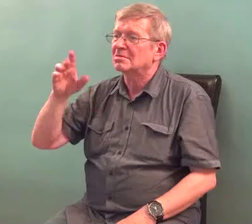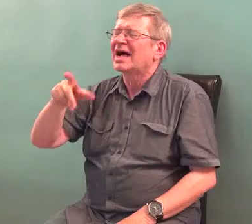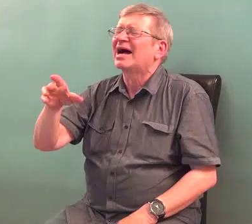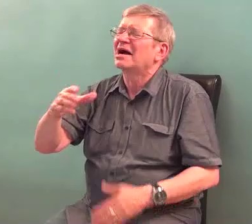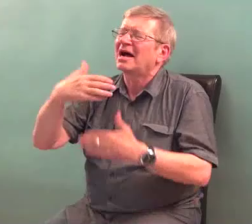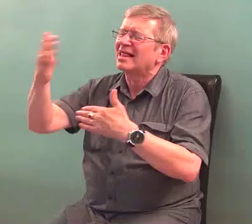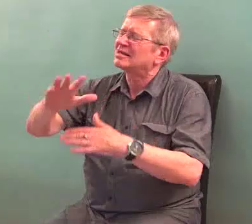Daleko nie.